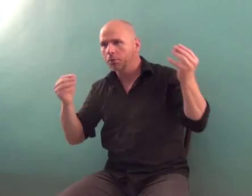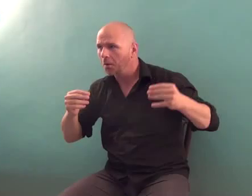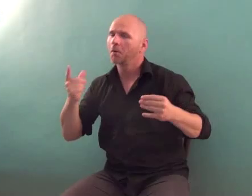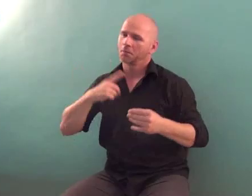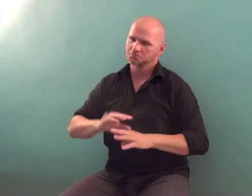Koniec.